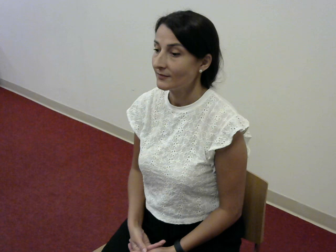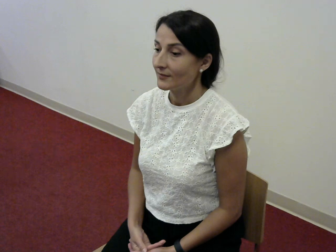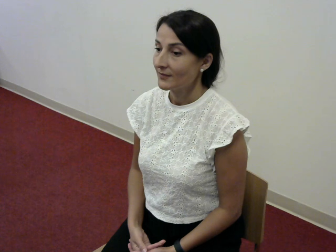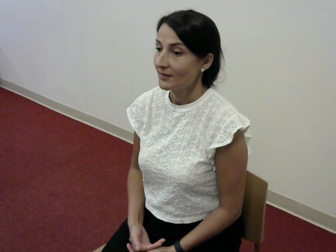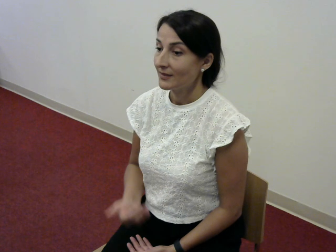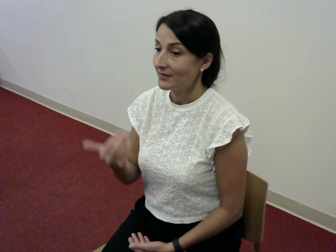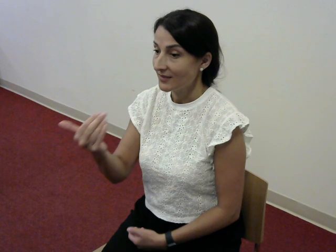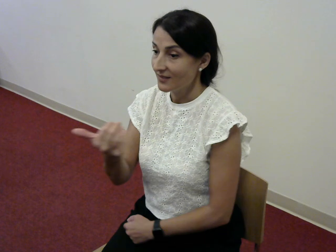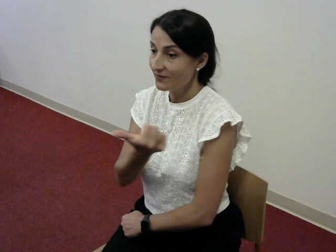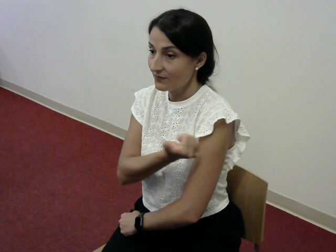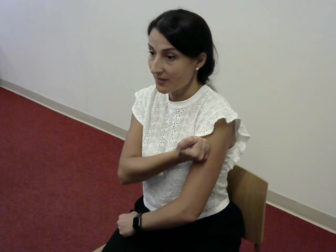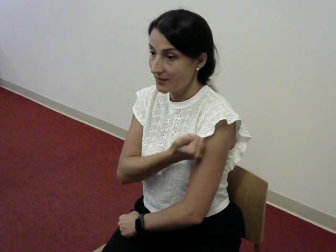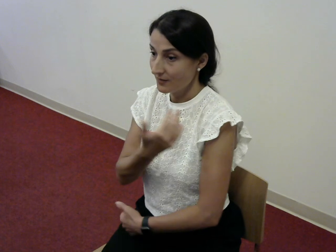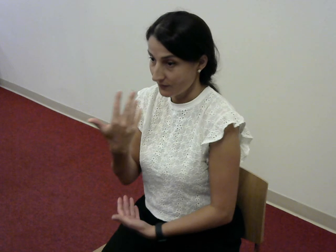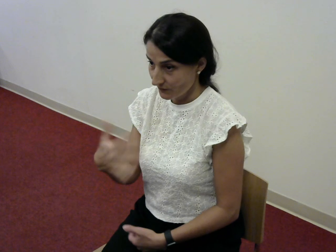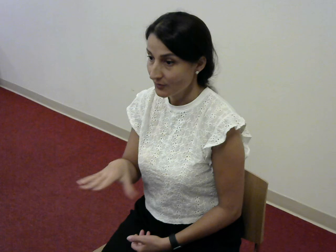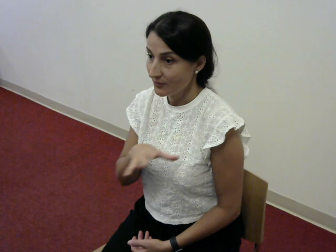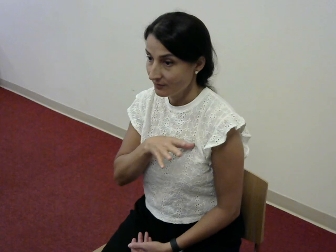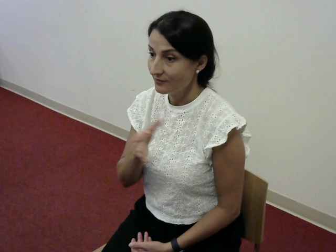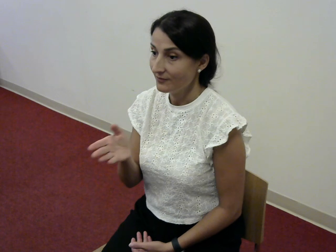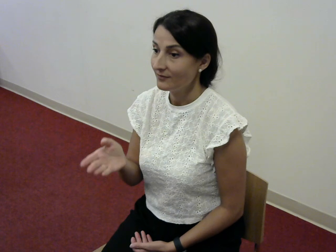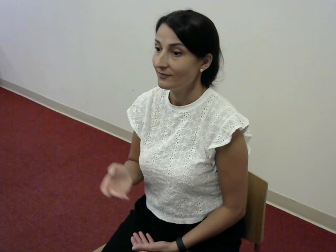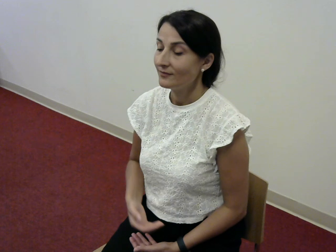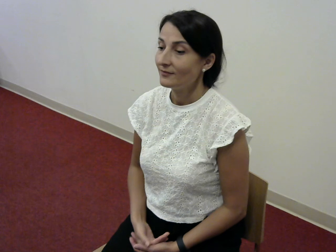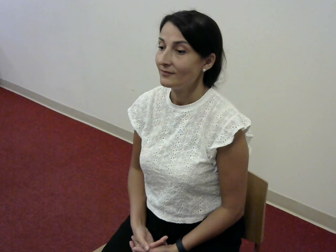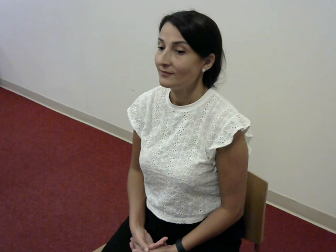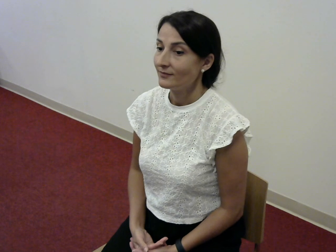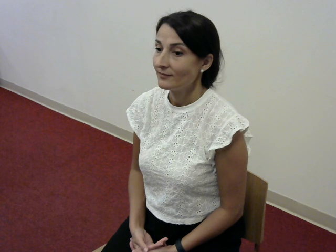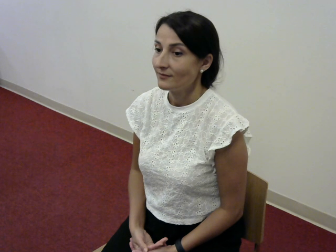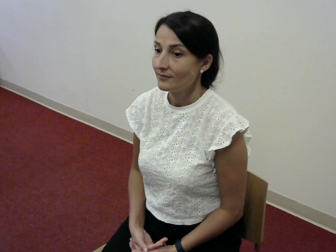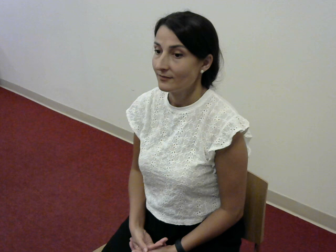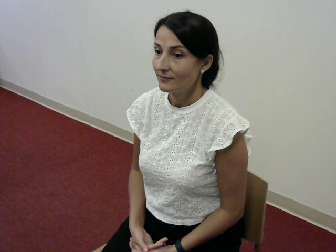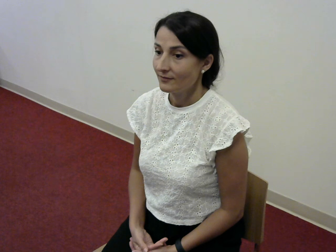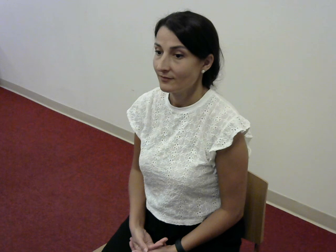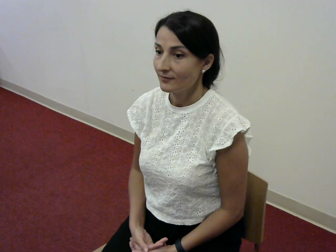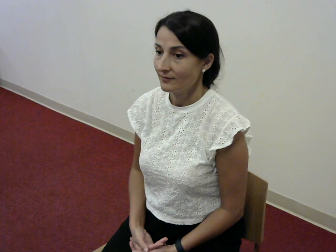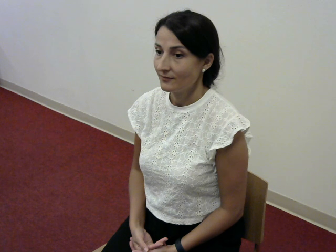Siz vaksin vurdurmusuzmu?